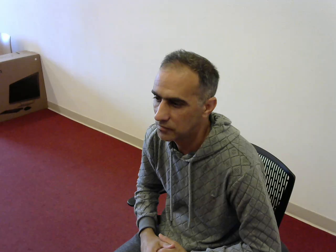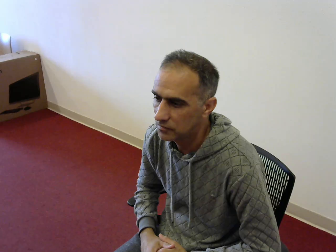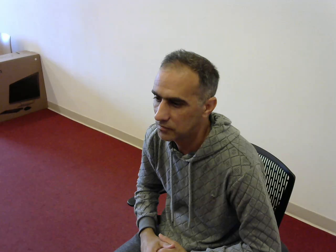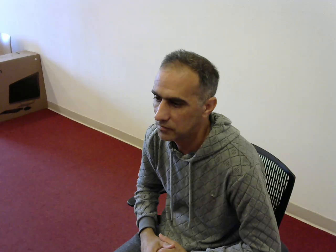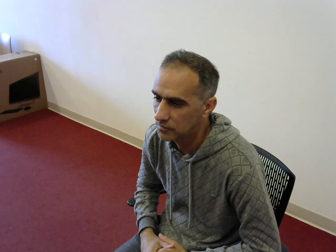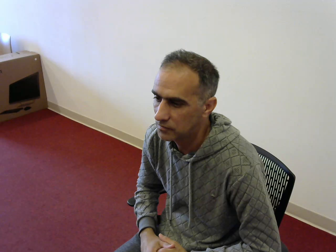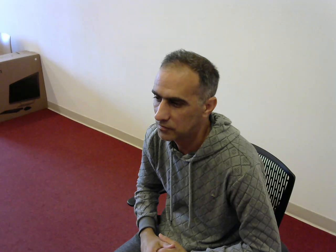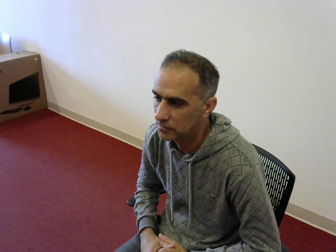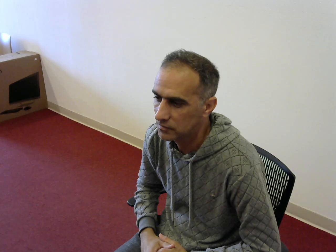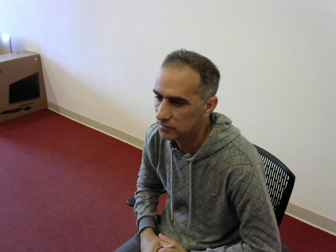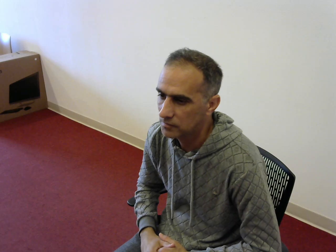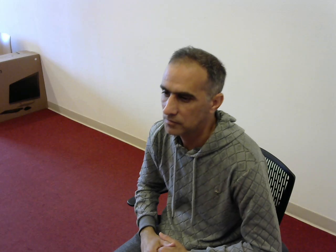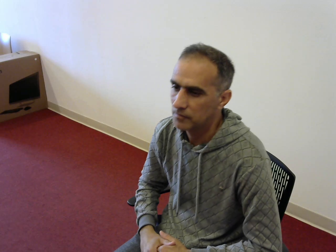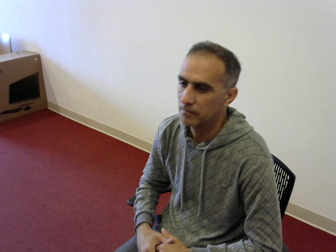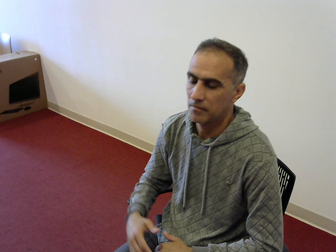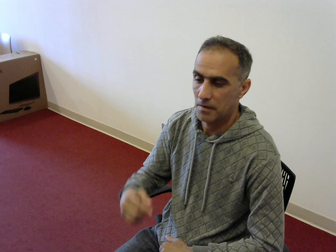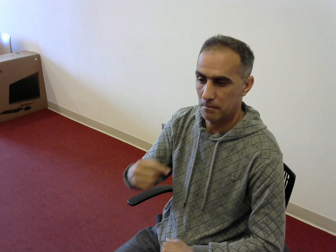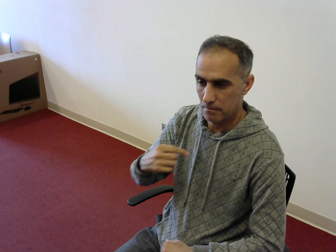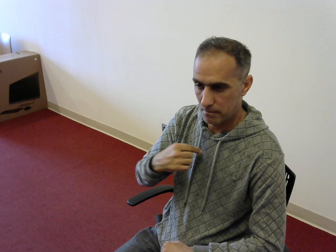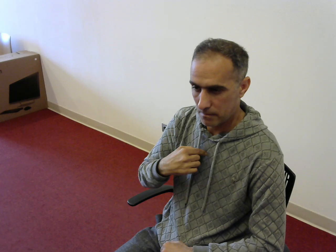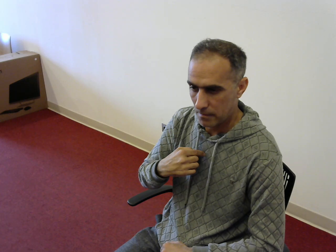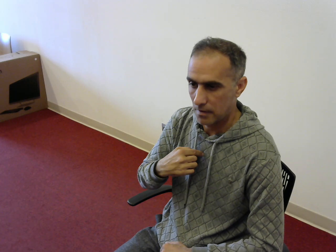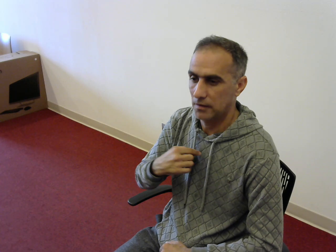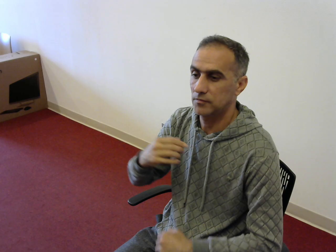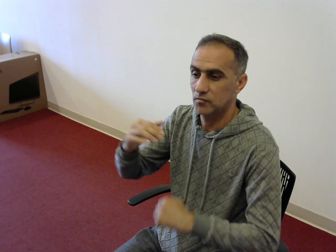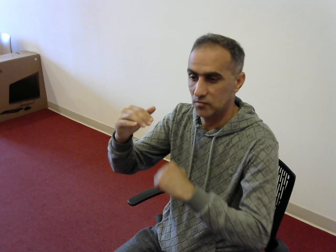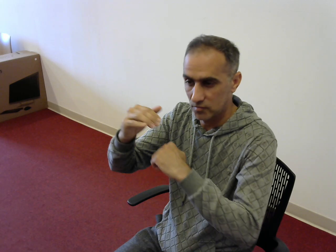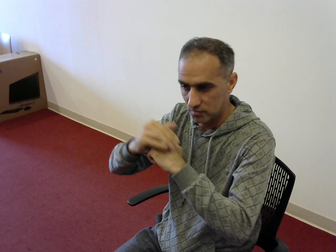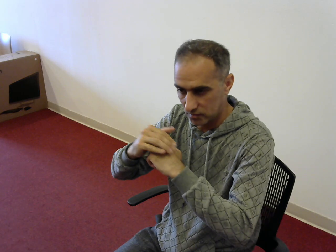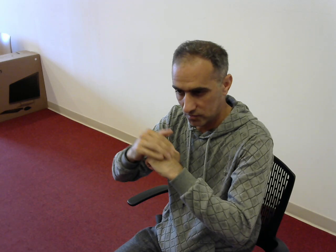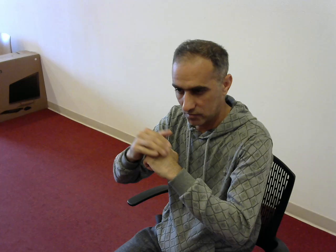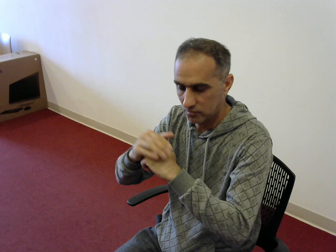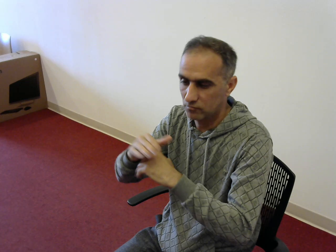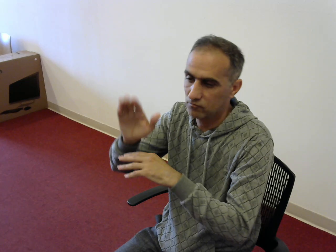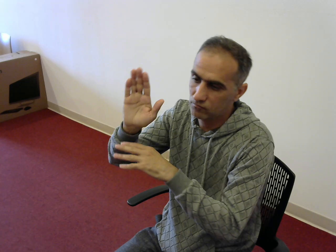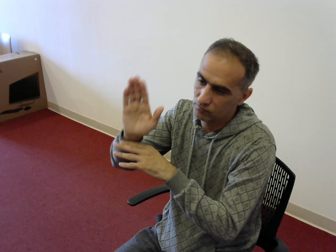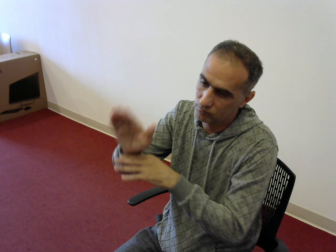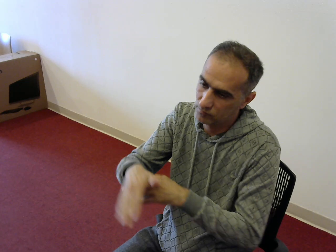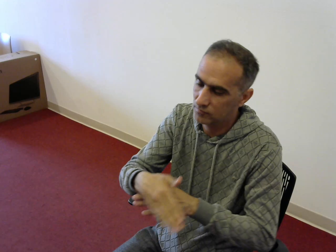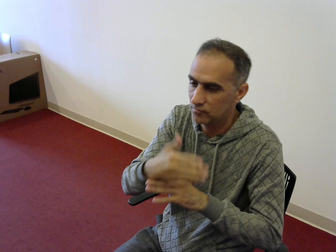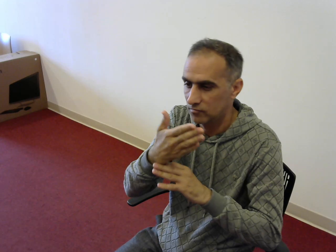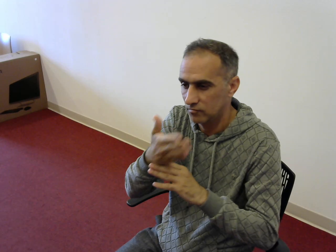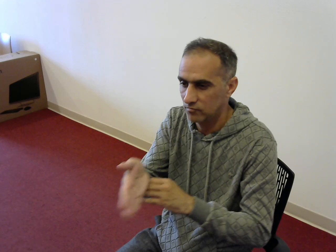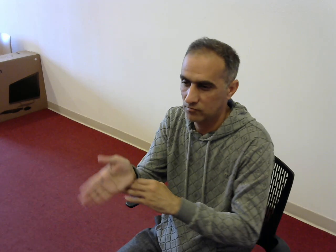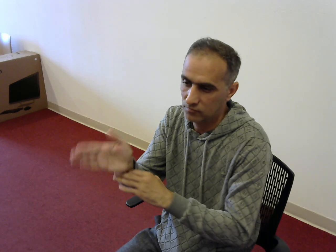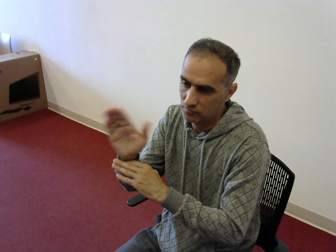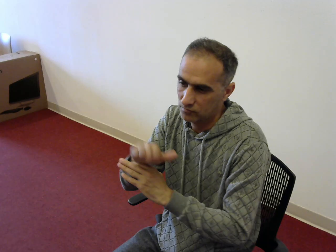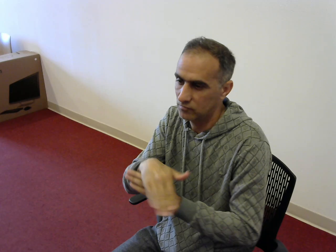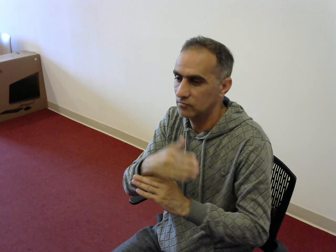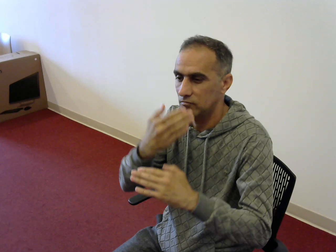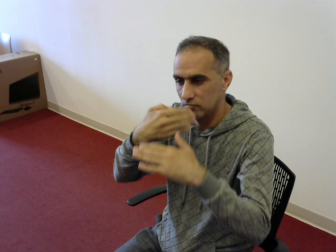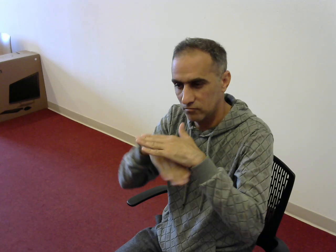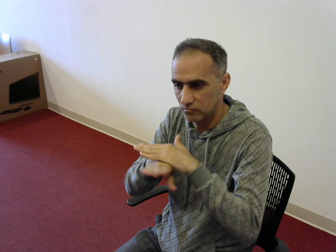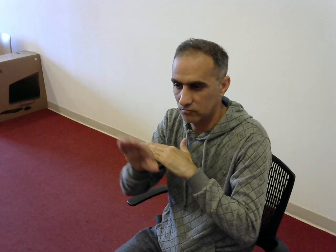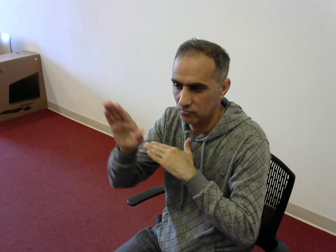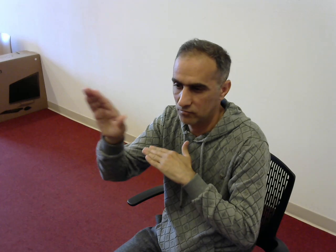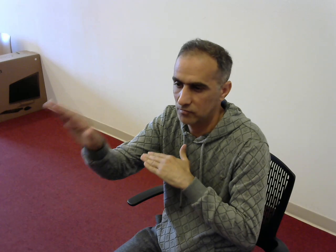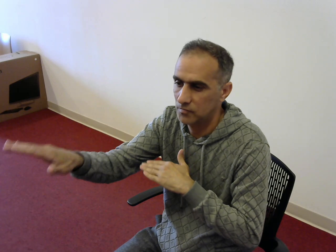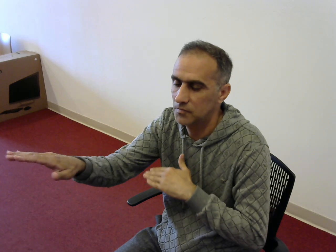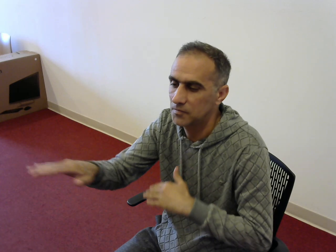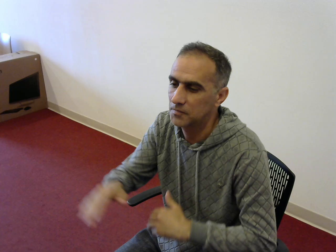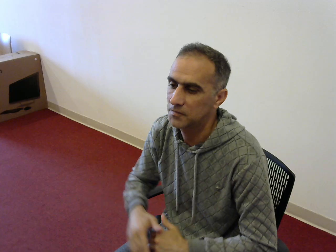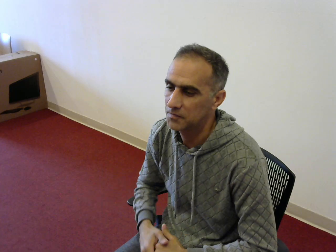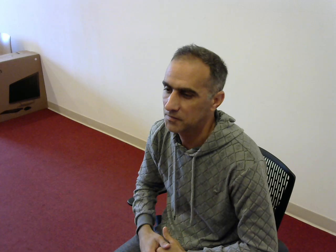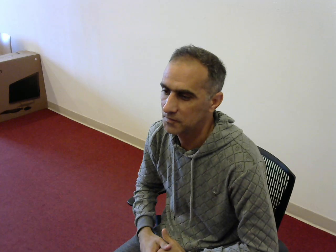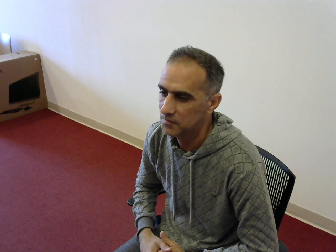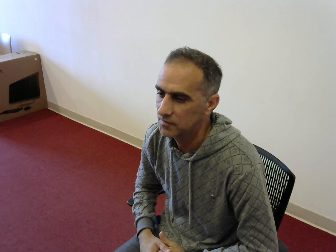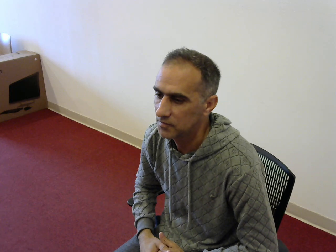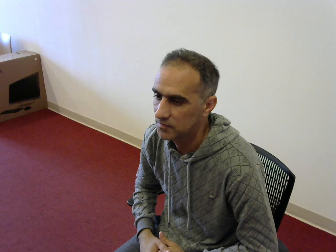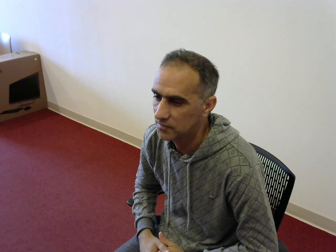Mən axşamlar gəzməyə çıxıram